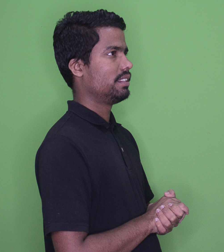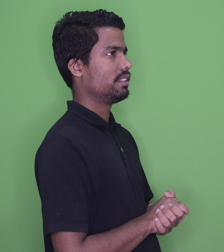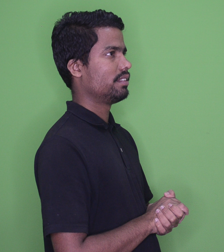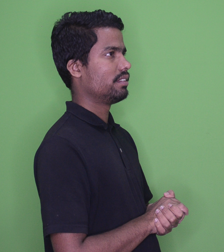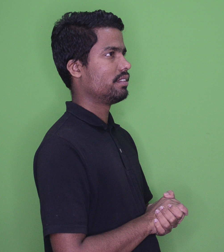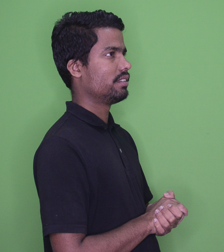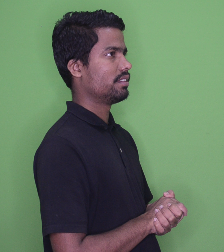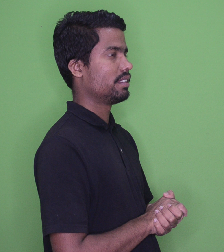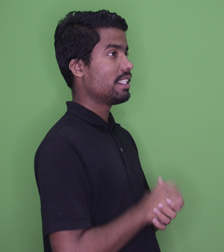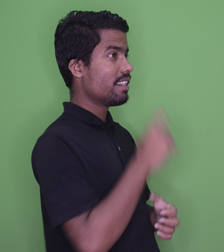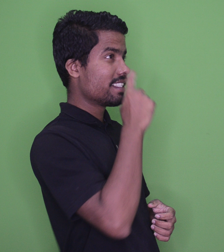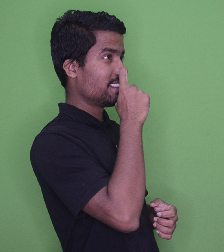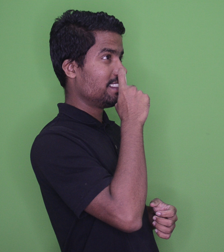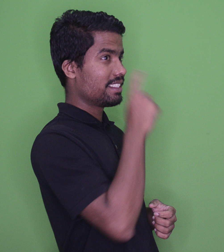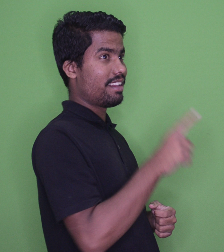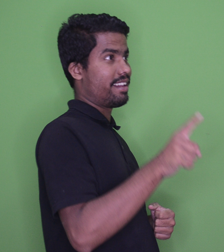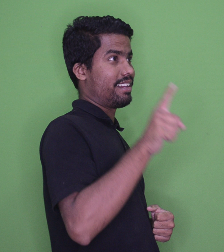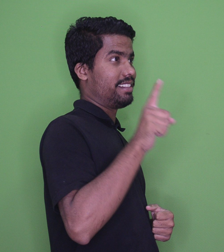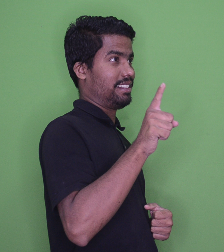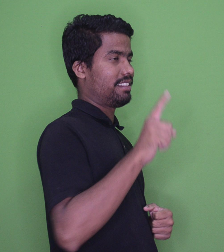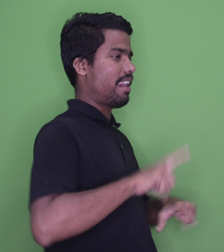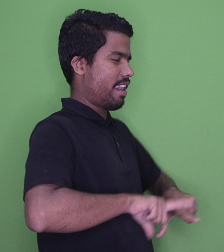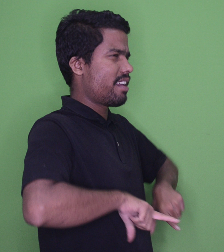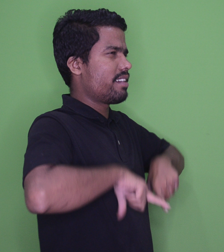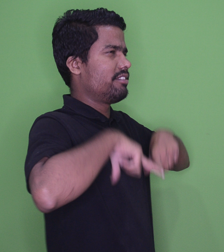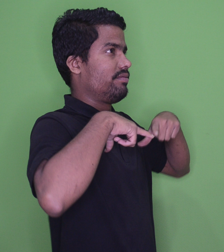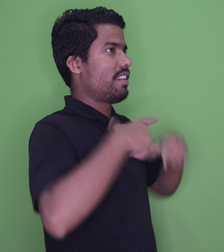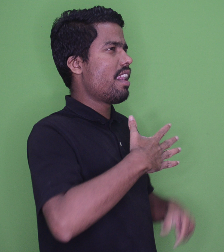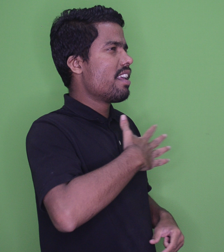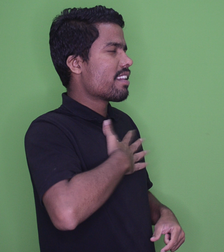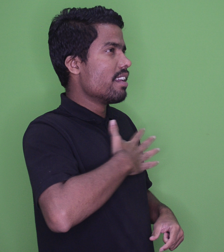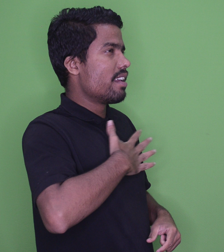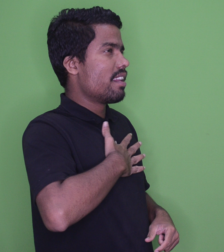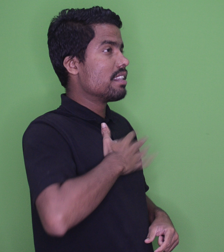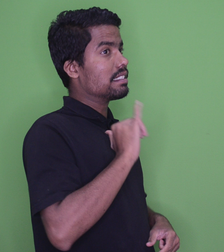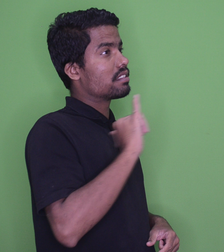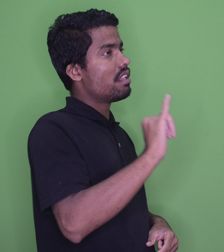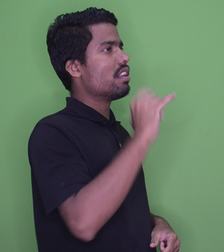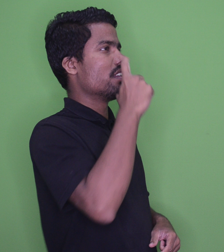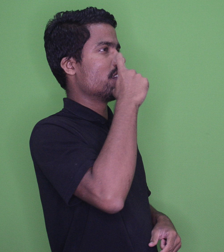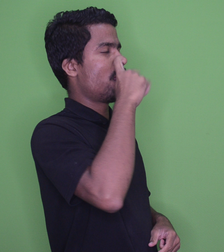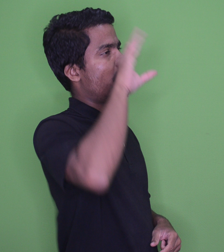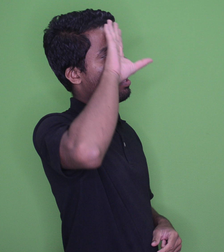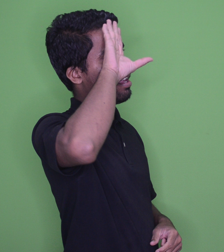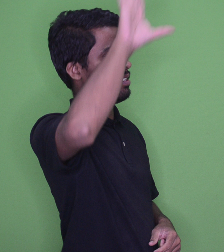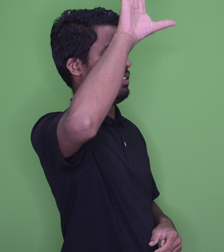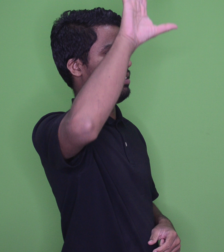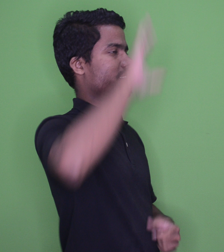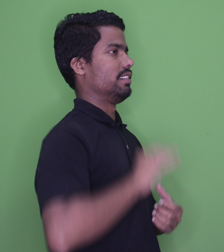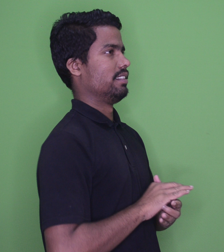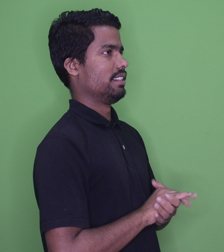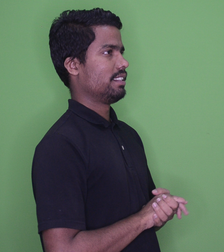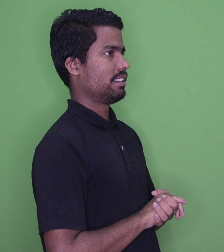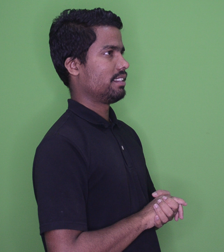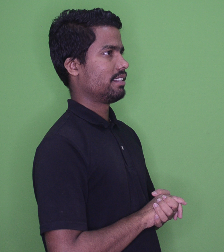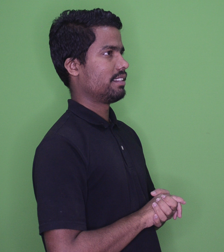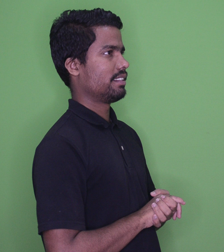she is born with silver spoon